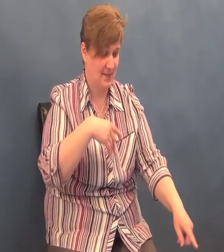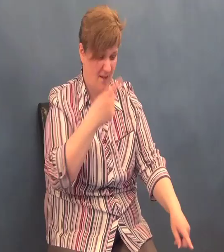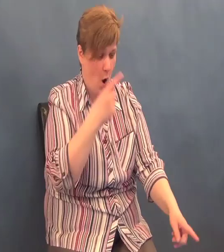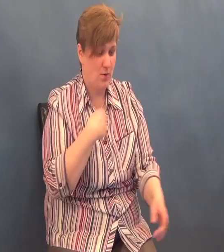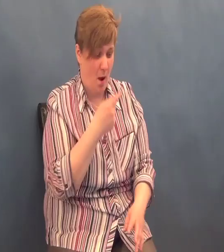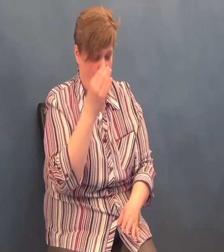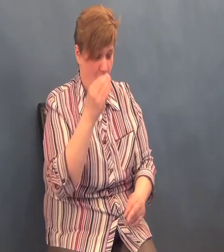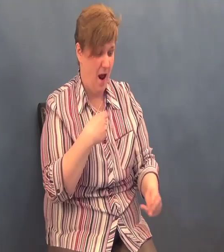Zobacz, mam lekcje.